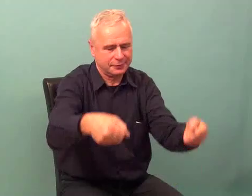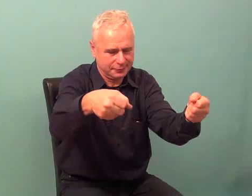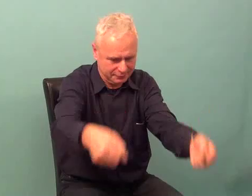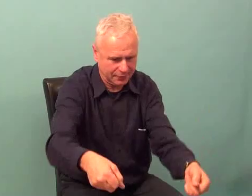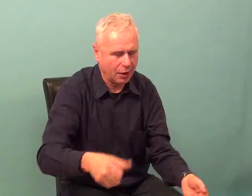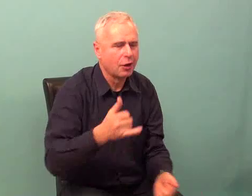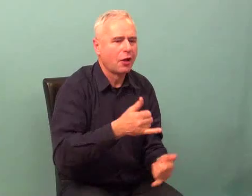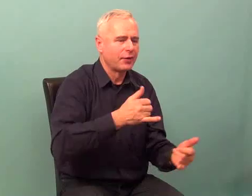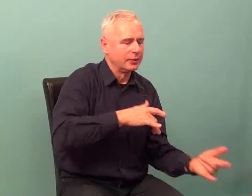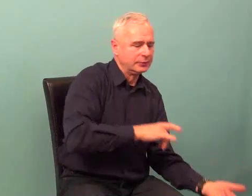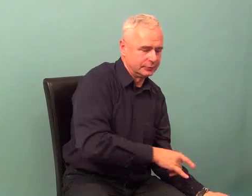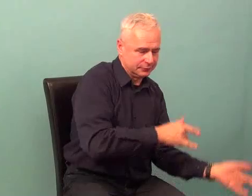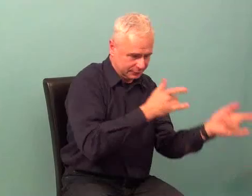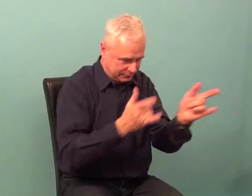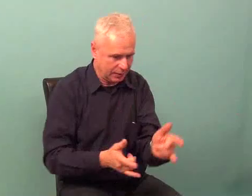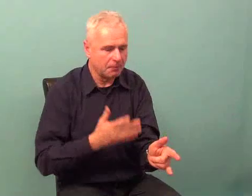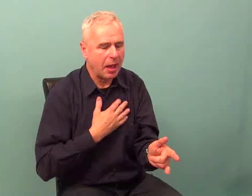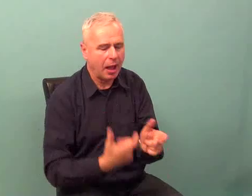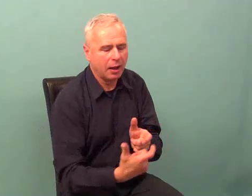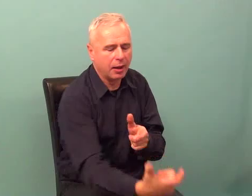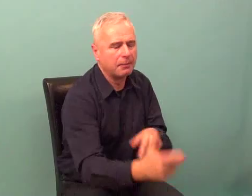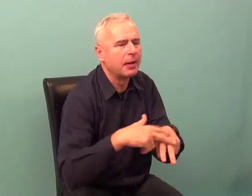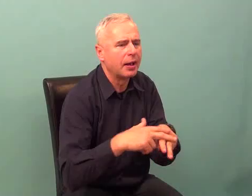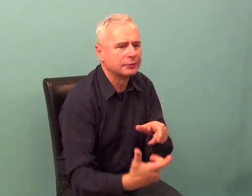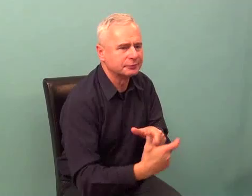Postawił rower, który miał z przodu bagażnik.